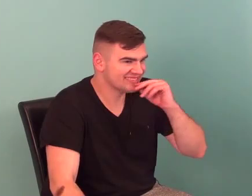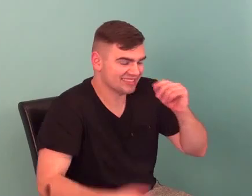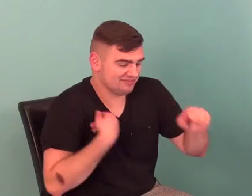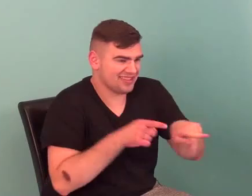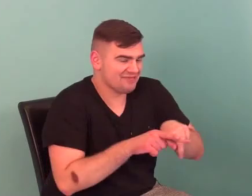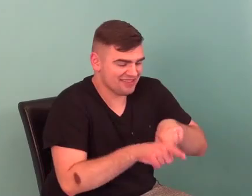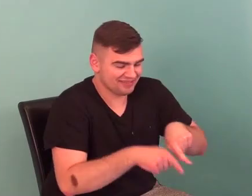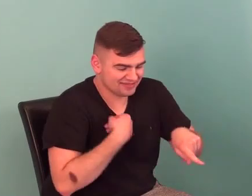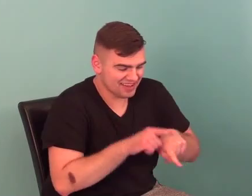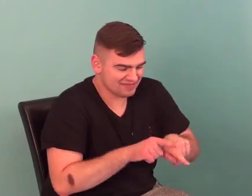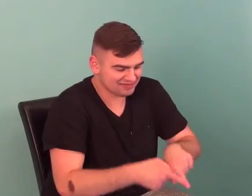Ja tak samo mam.